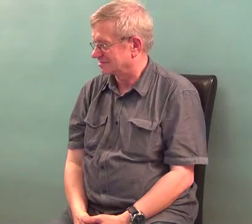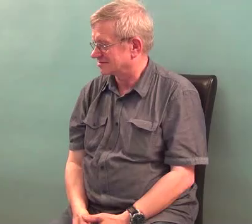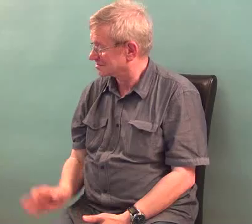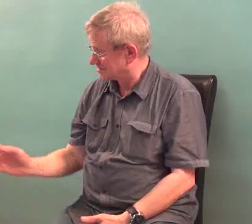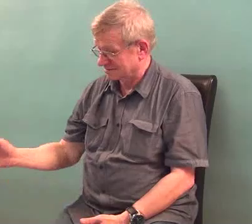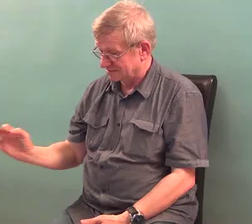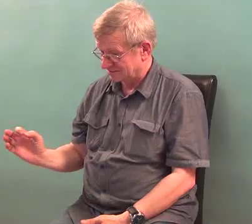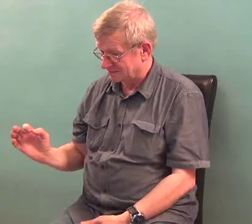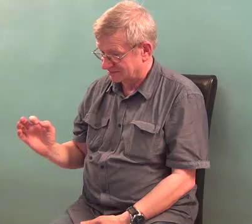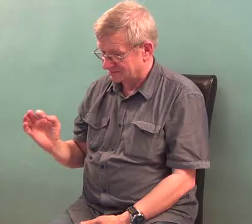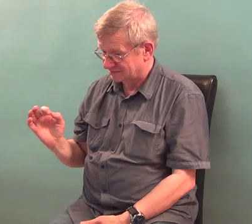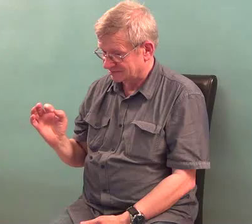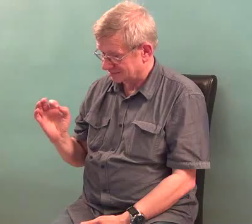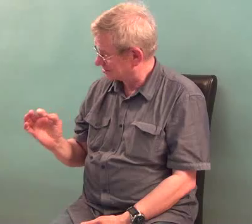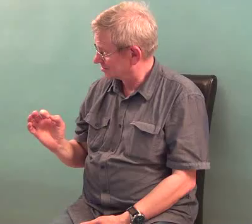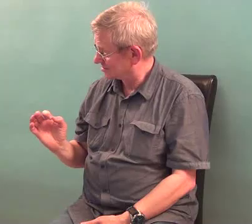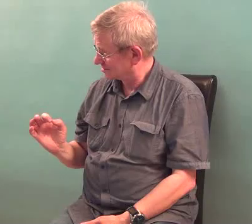Dobrze?